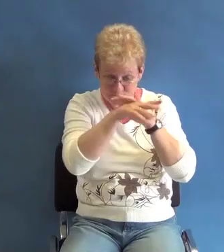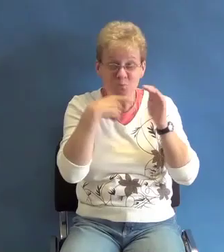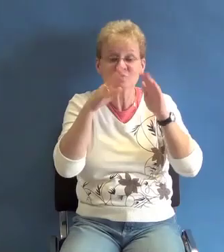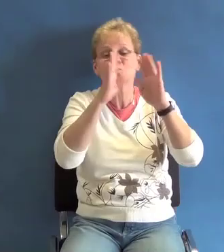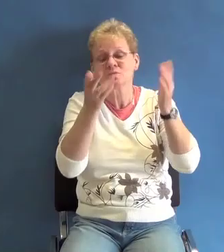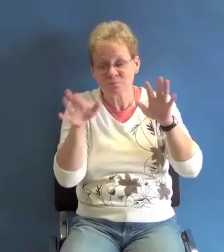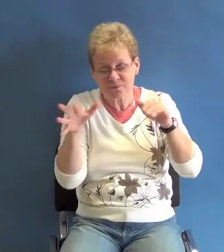Mówiłam ci, że chowa na zapas.